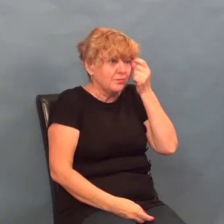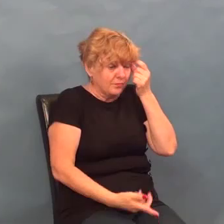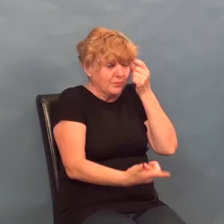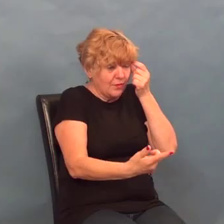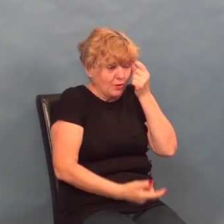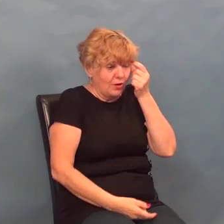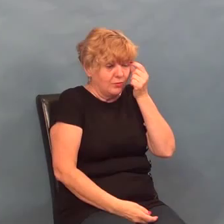No.